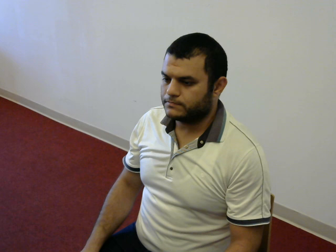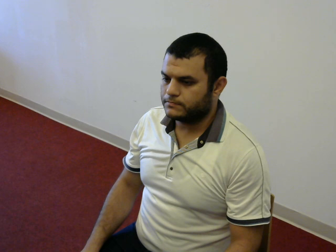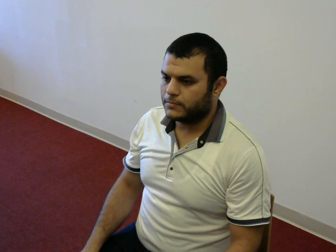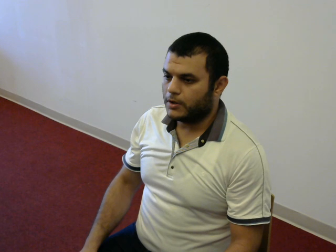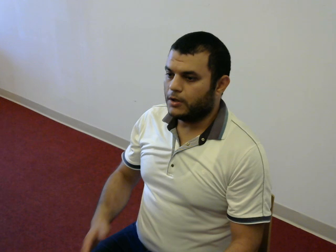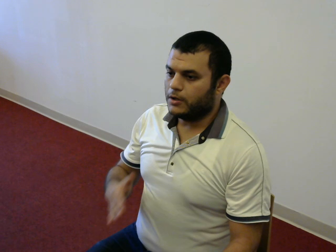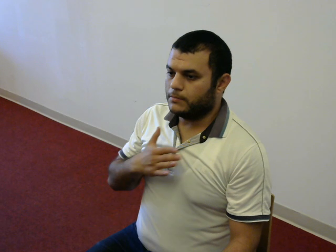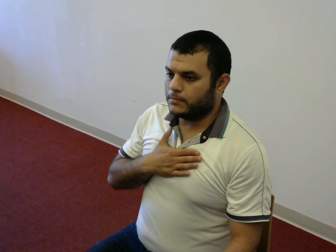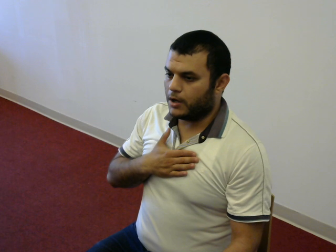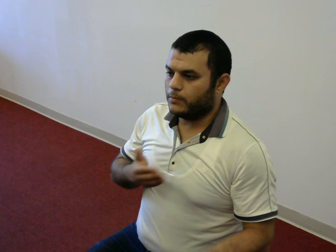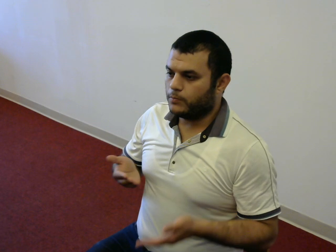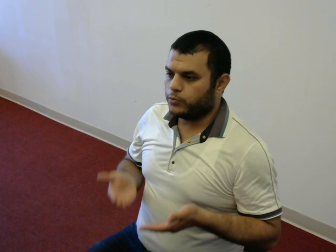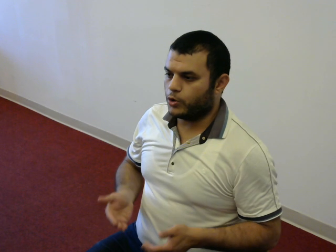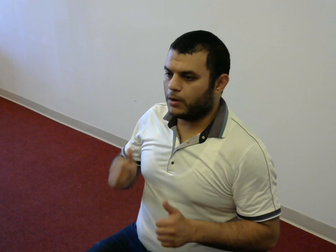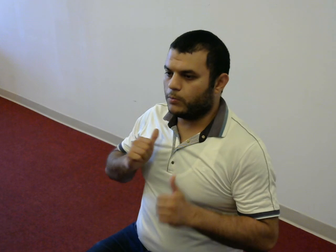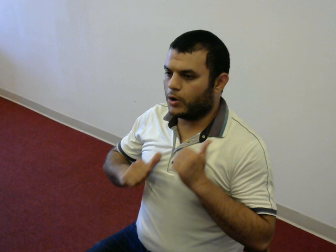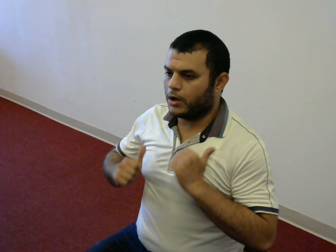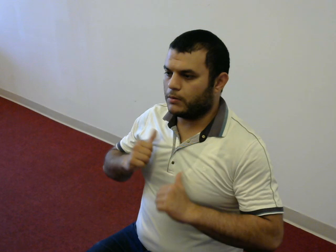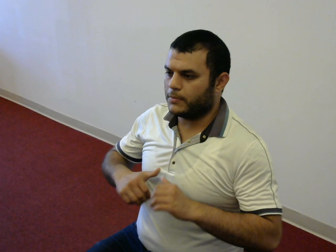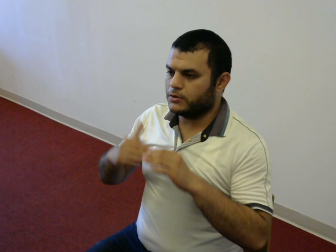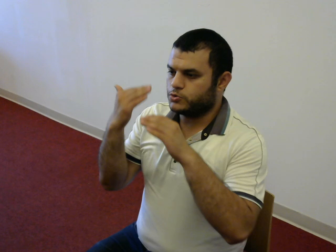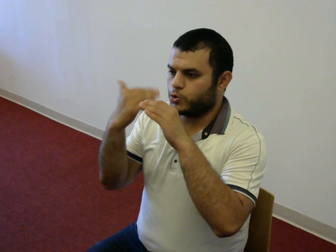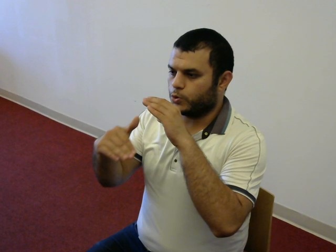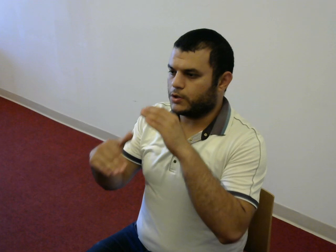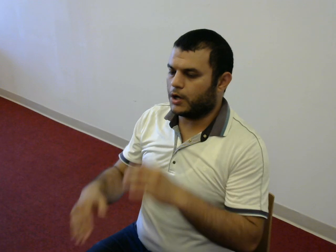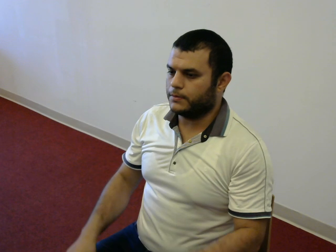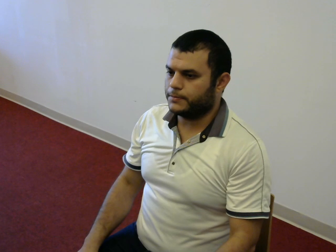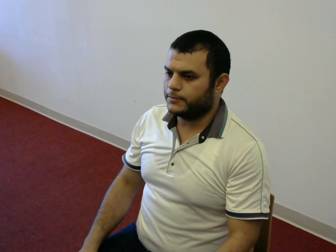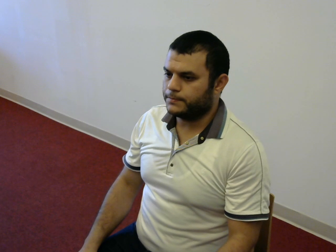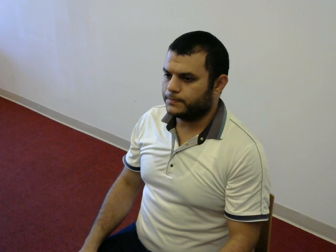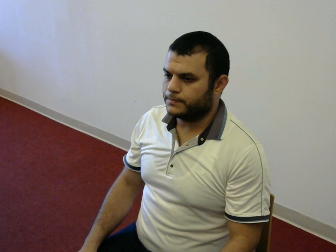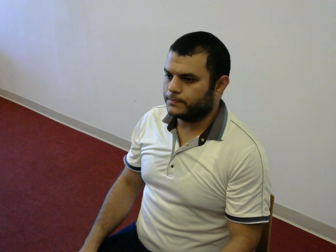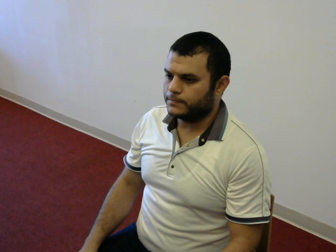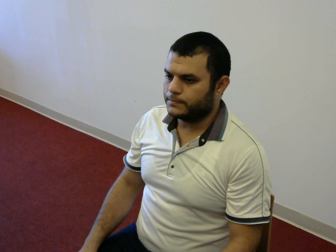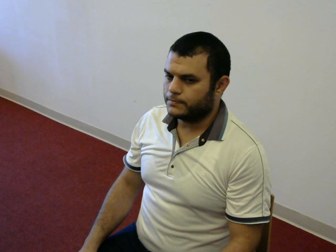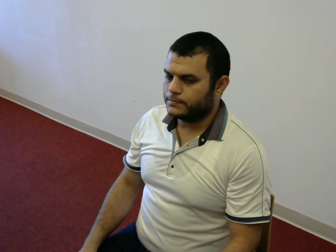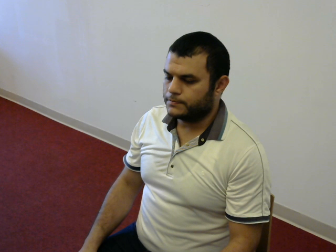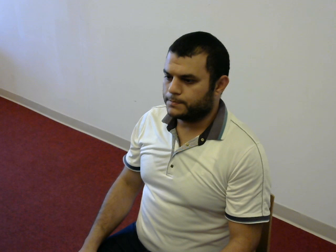Məni bura müəllim göndərib